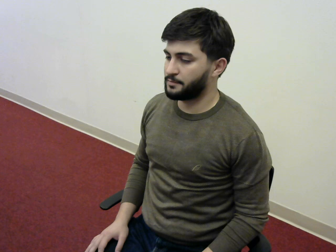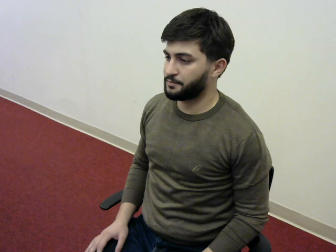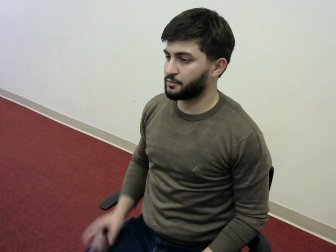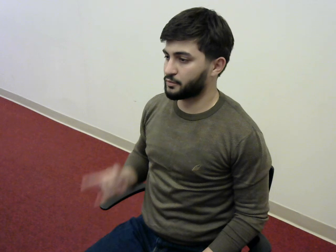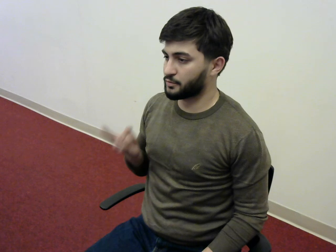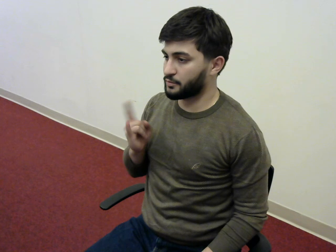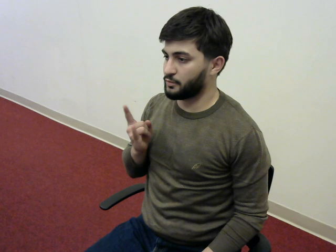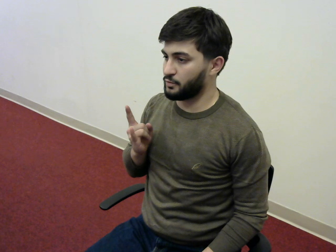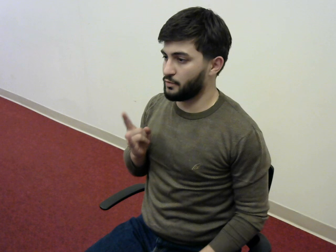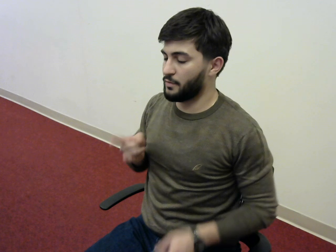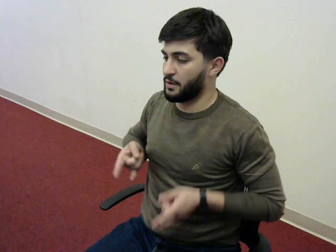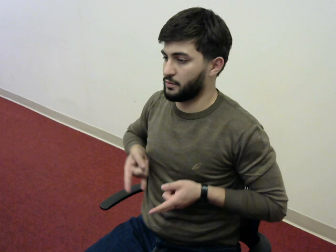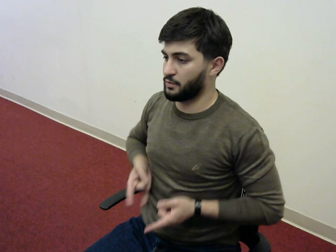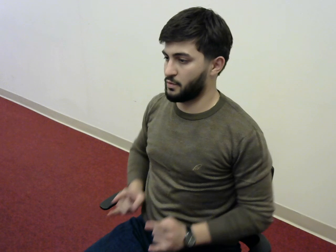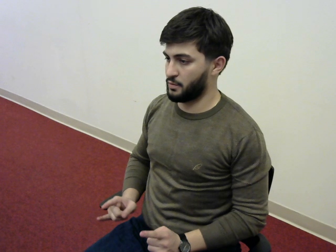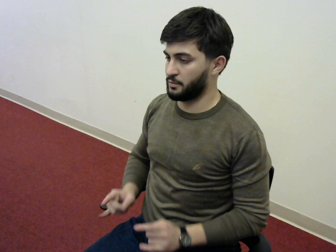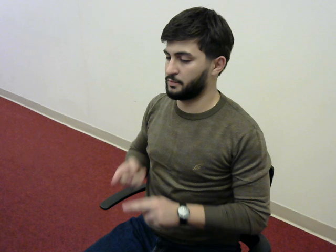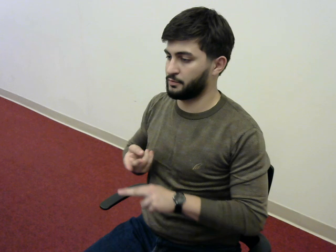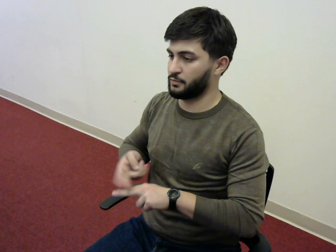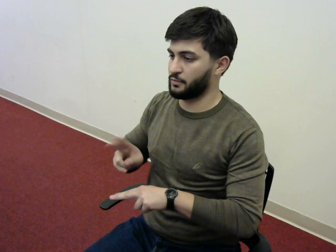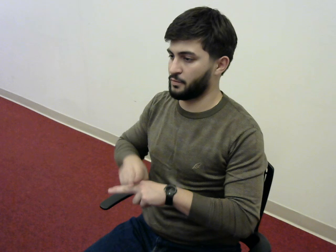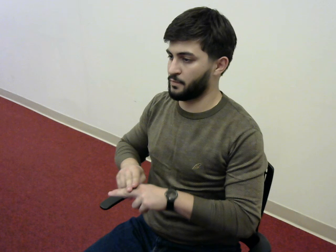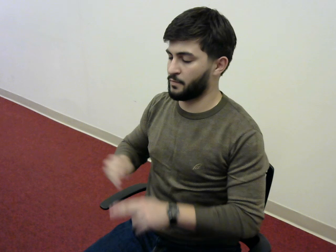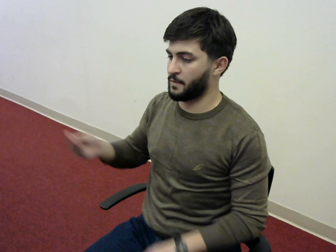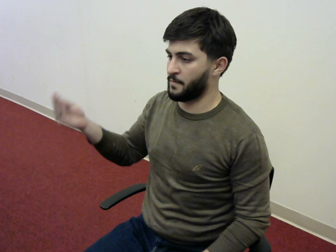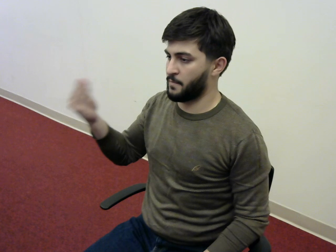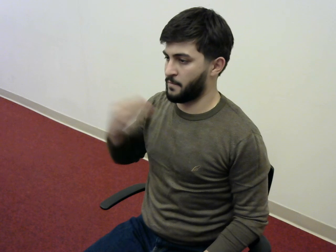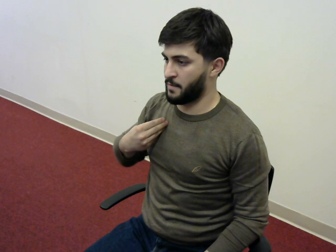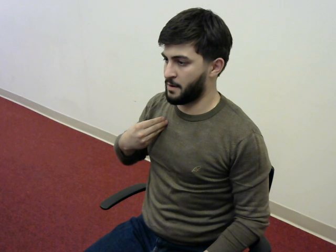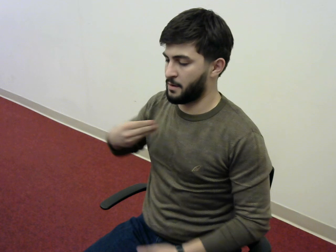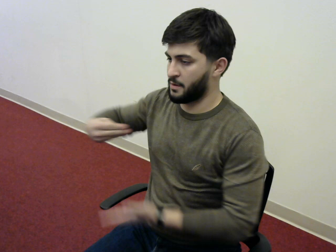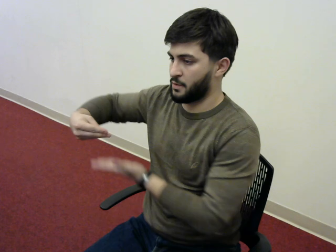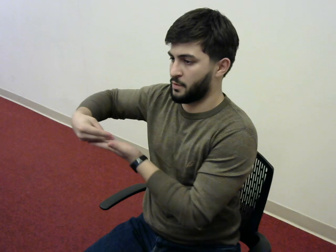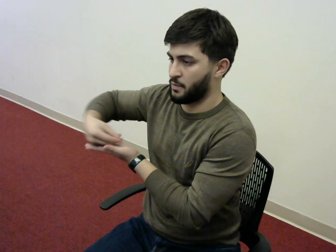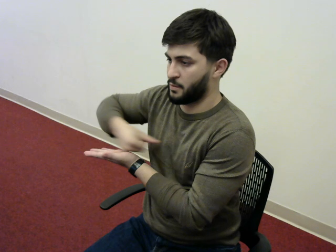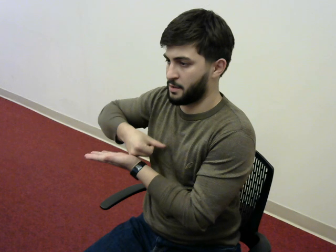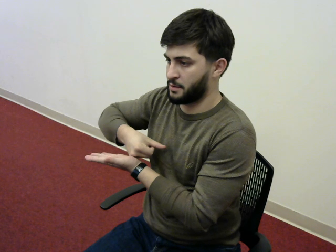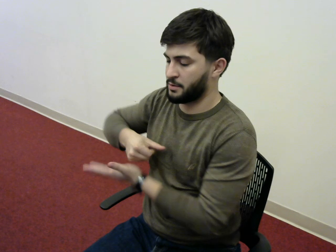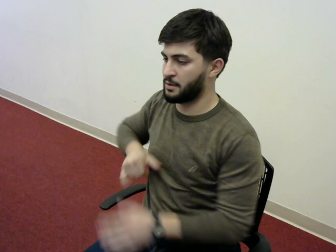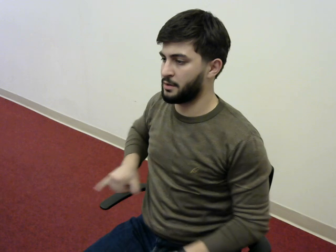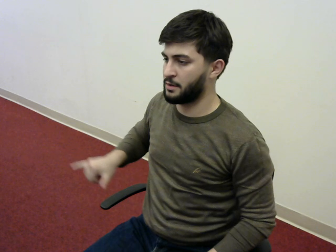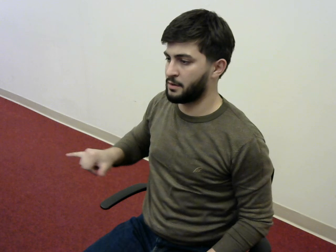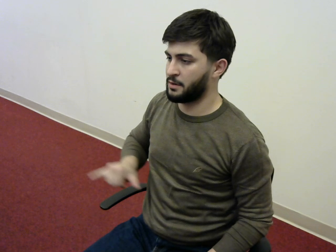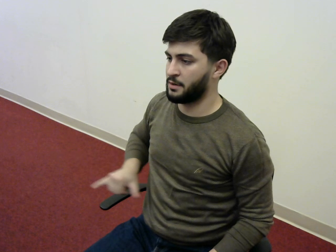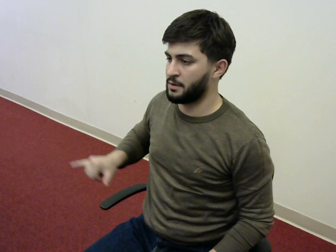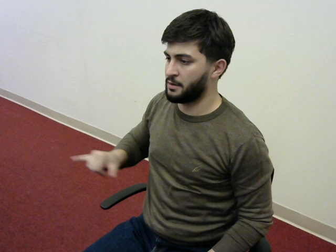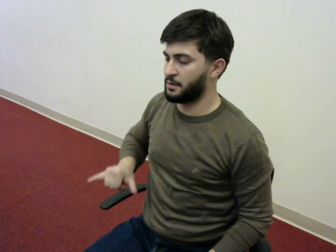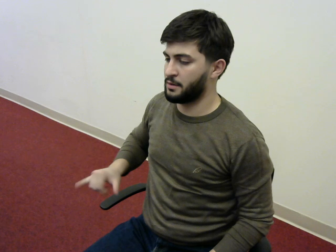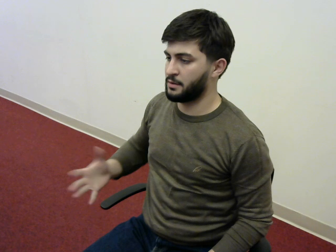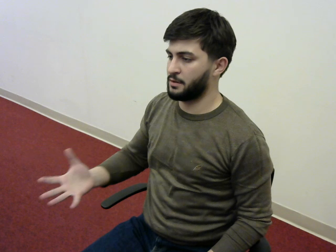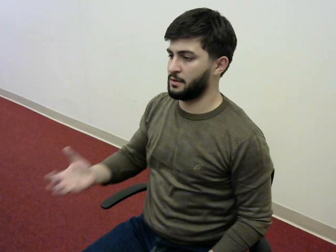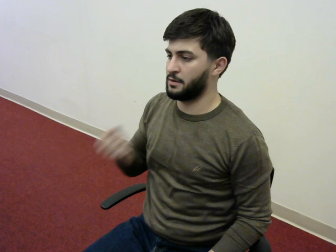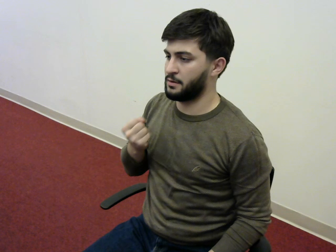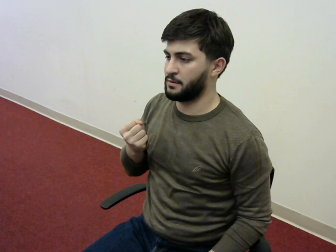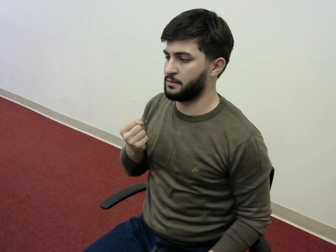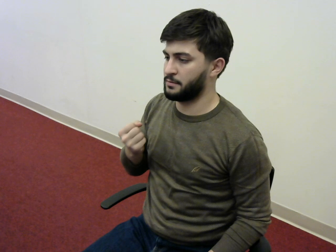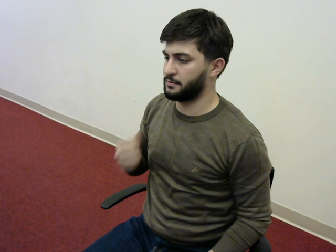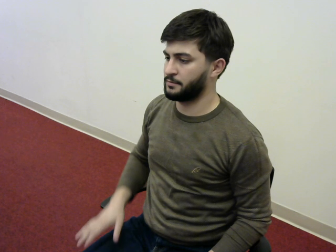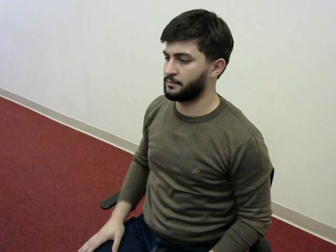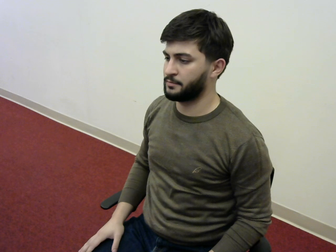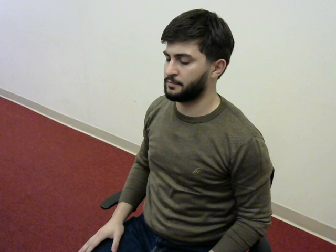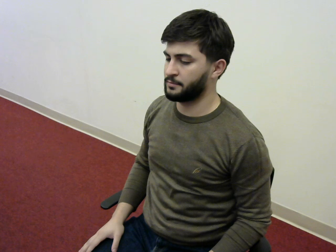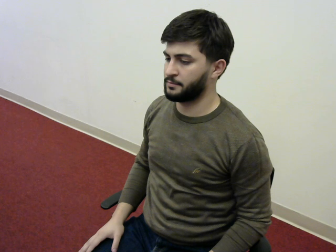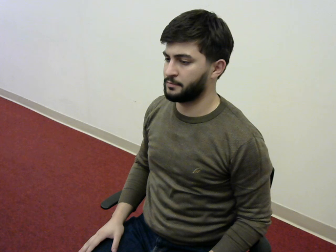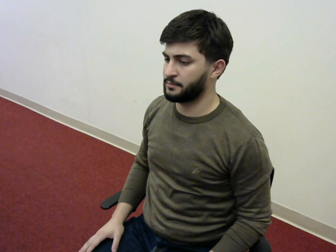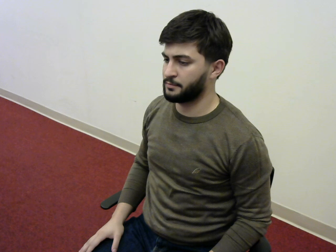Uşağın doğulmasına görə verilən ödəniş hardan alınır?